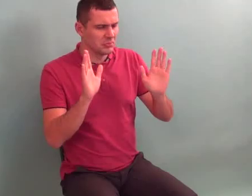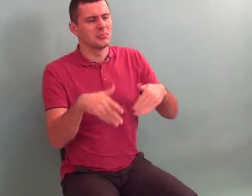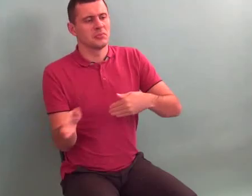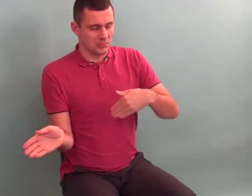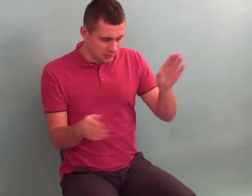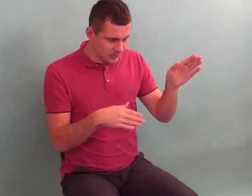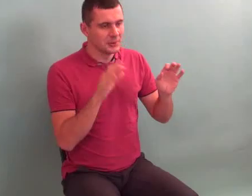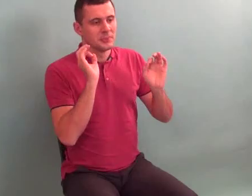Poszedł. Dobrze.